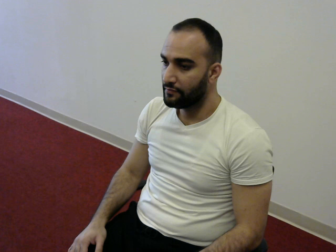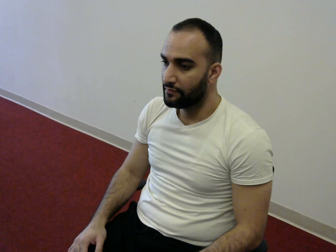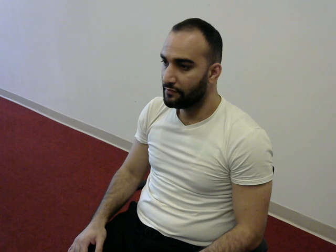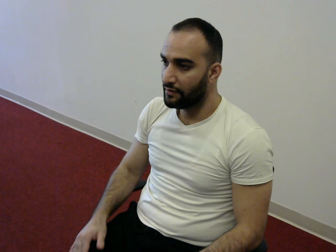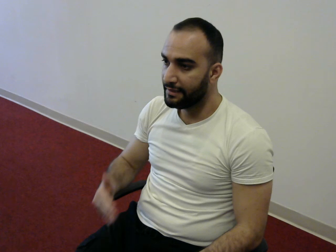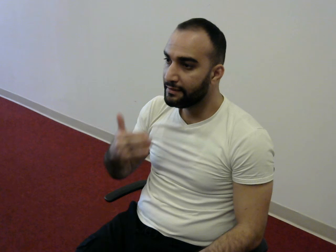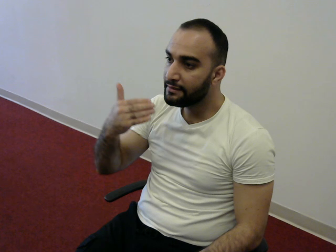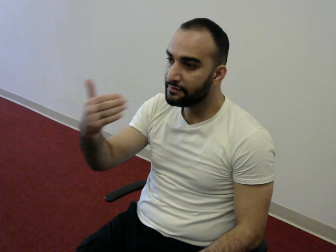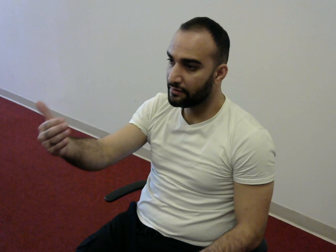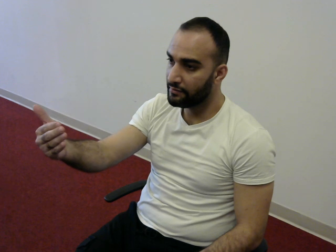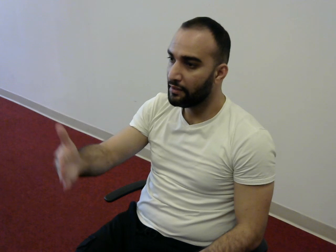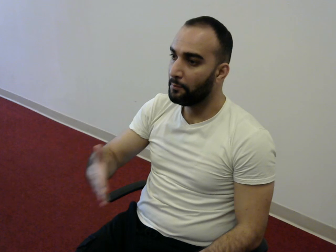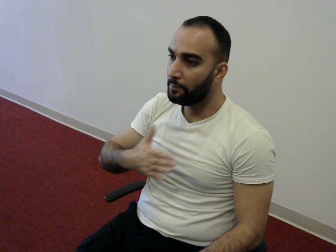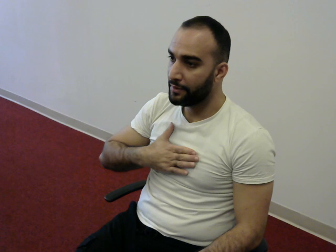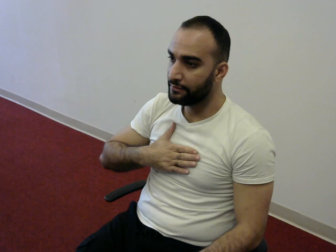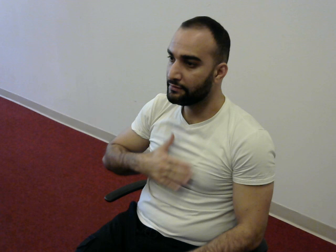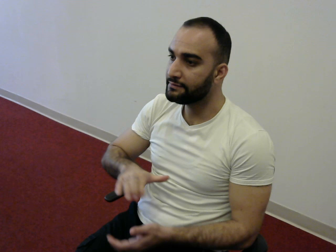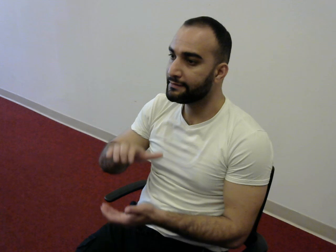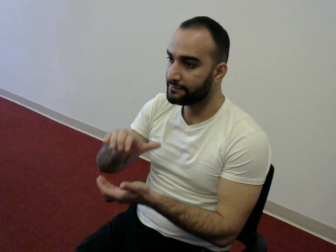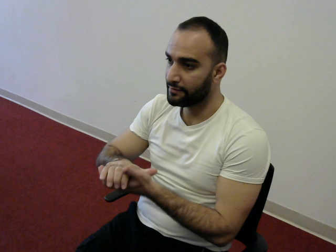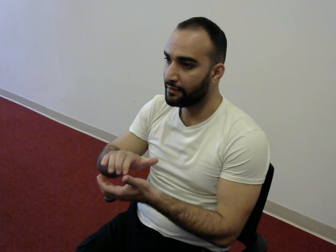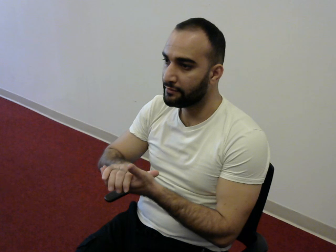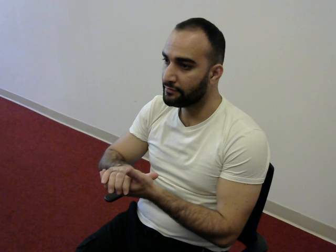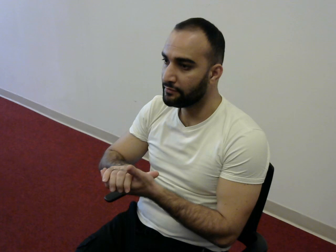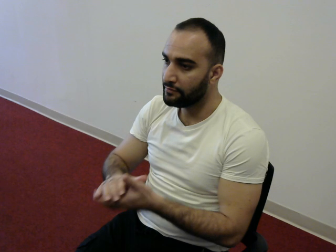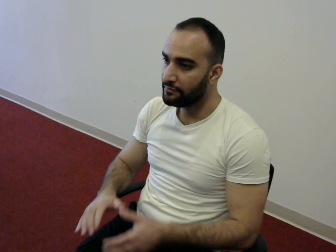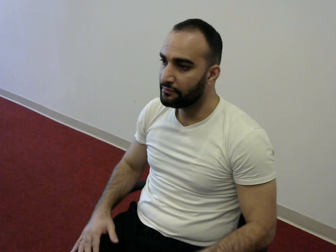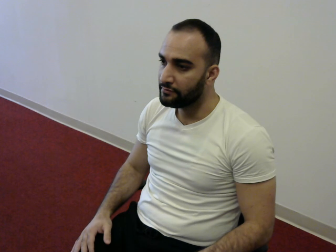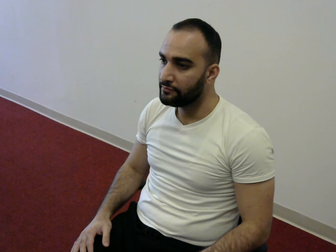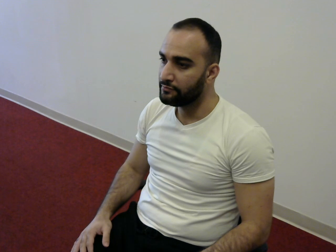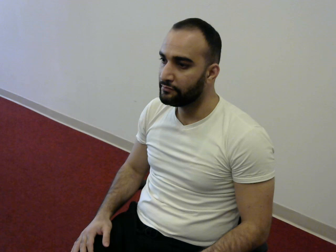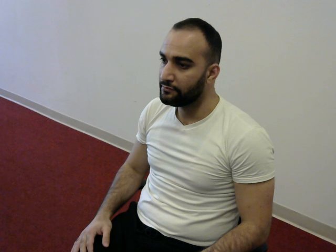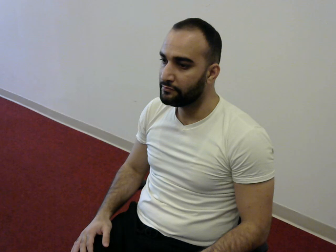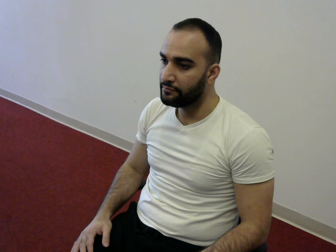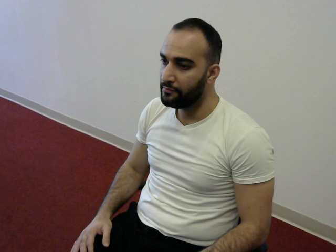Siz mənə tanış gəlirsiniz